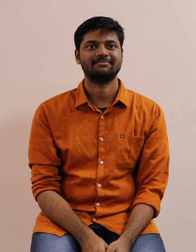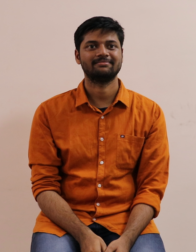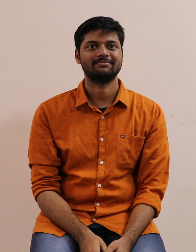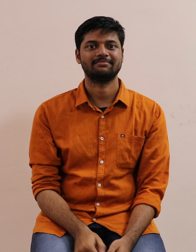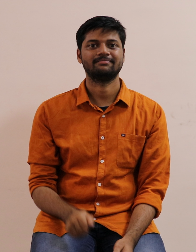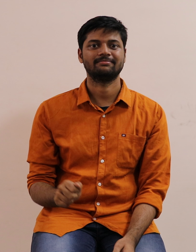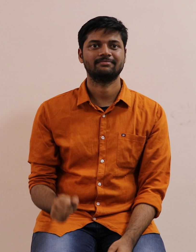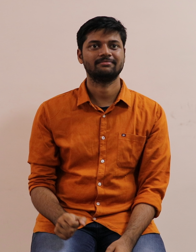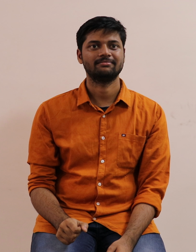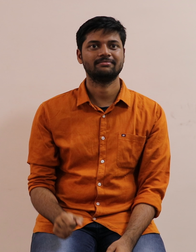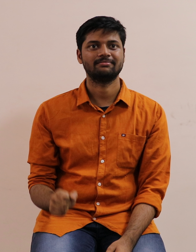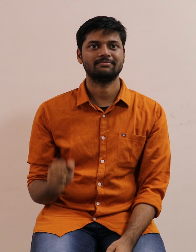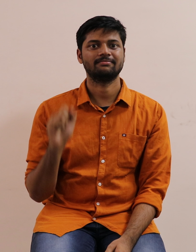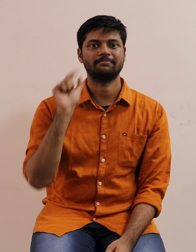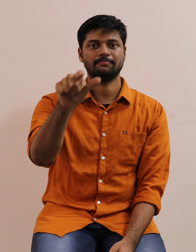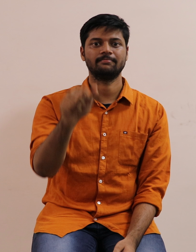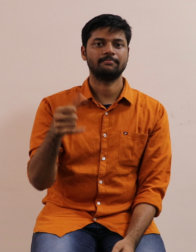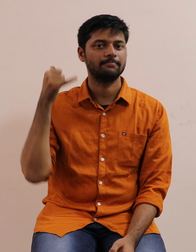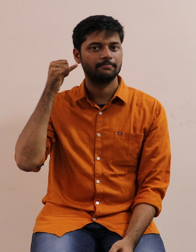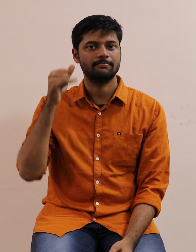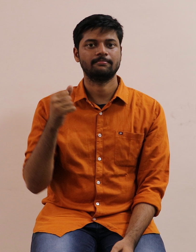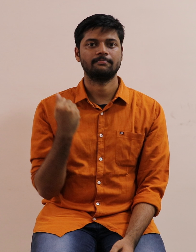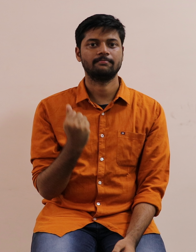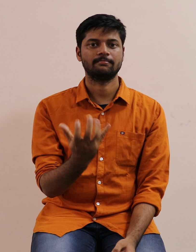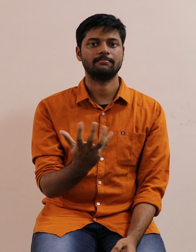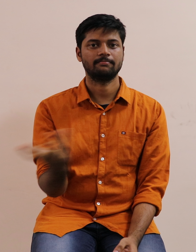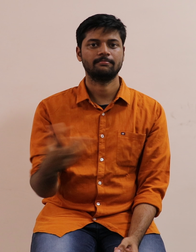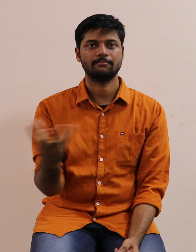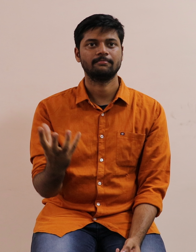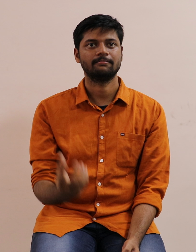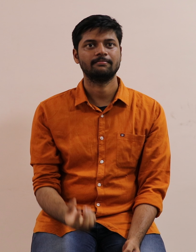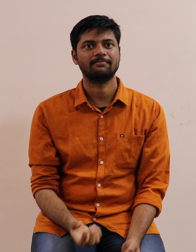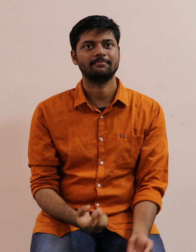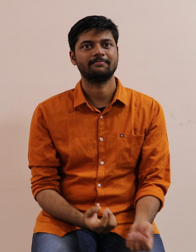what is your phone number